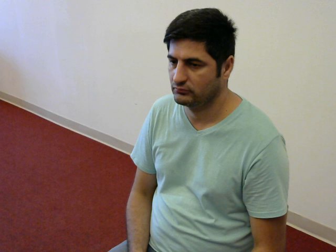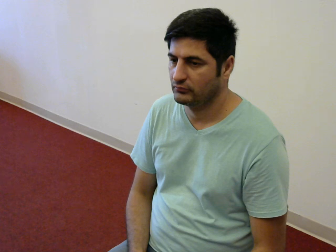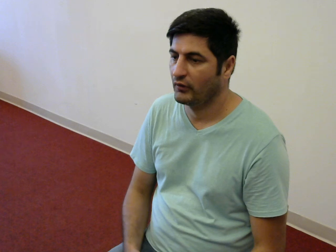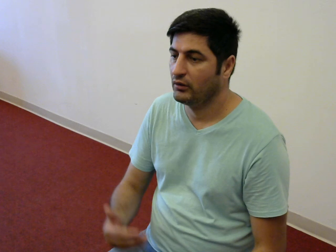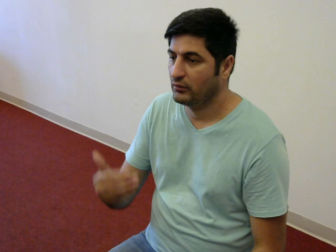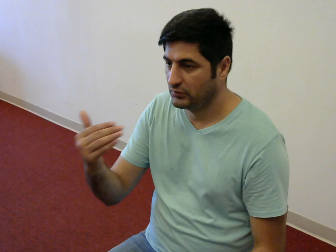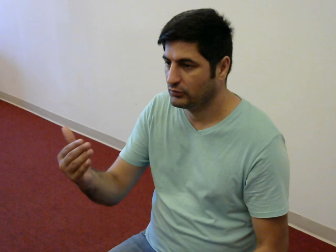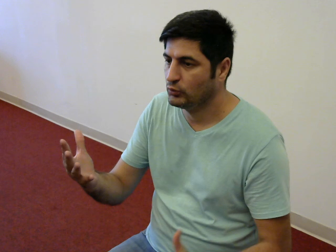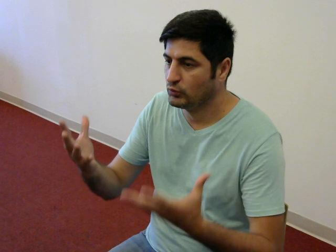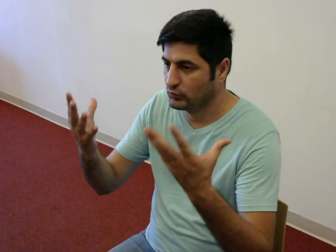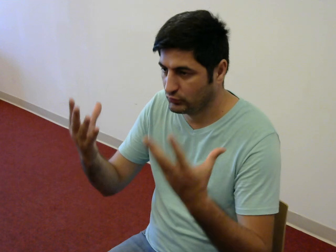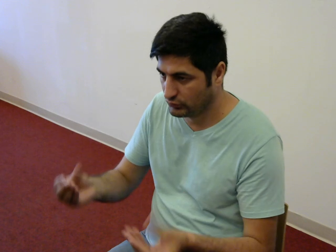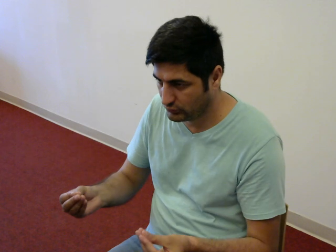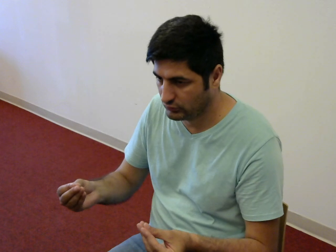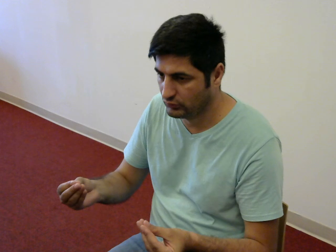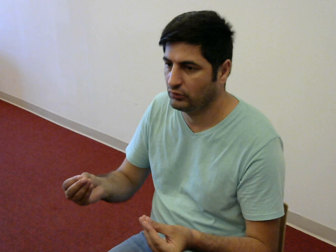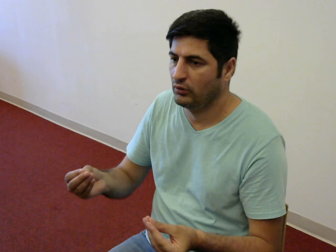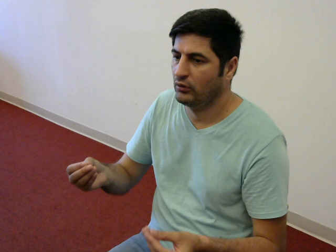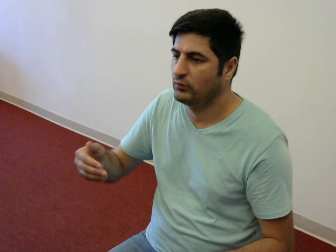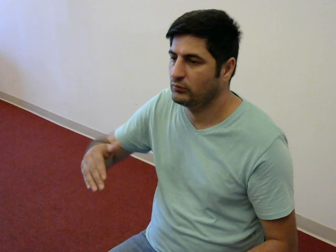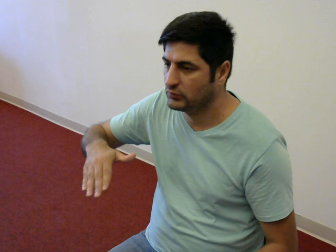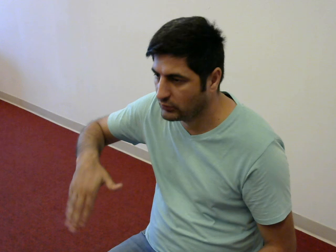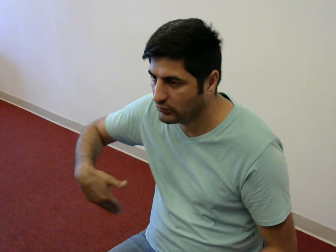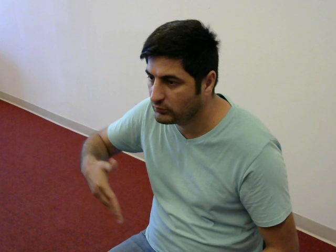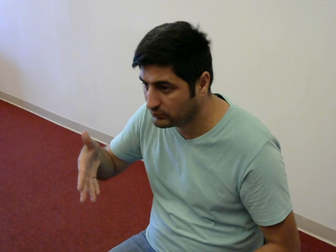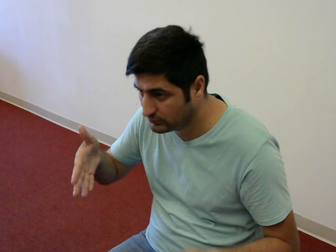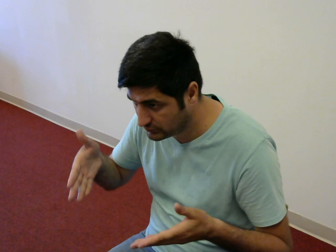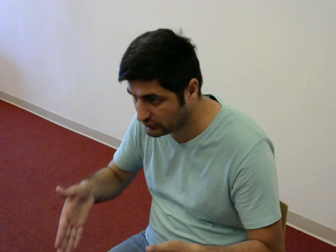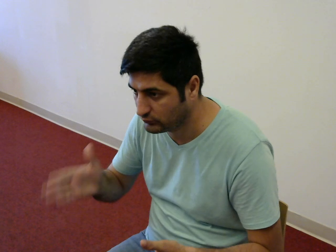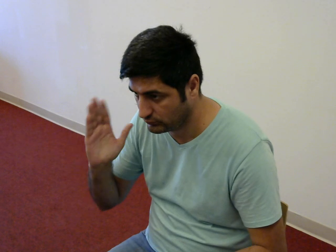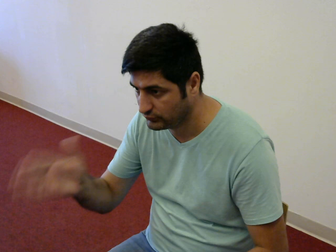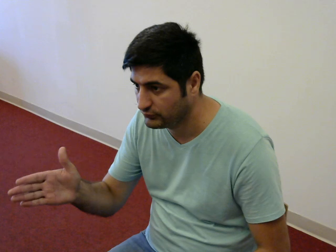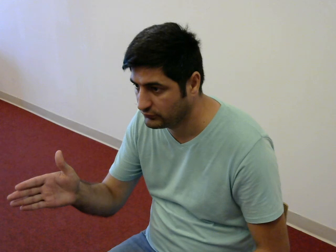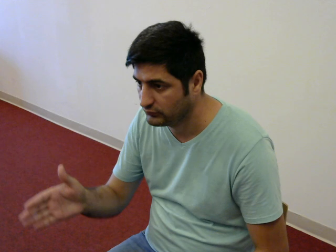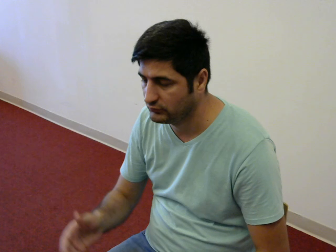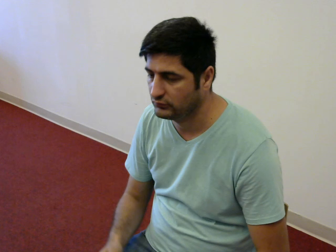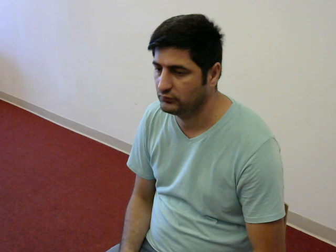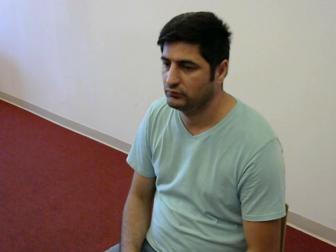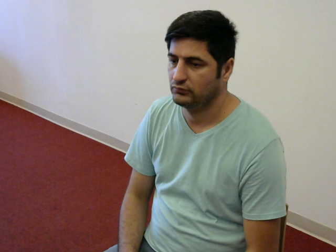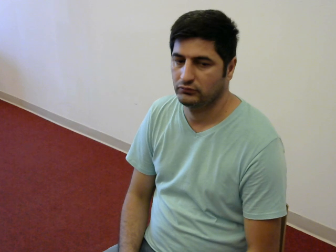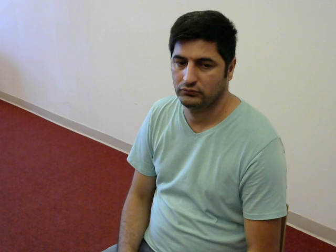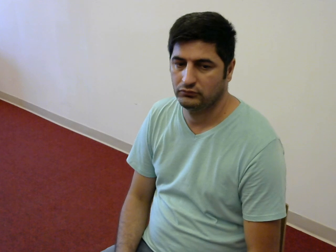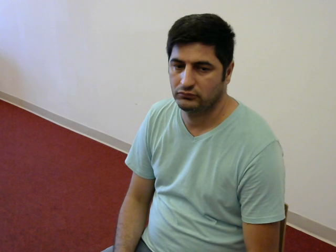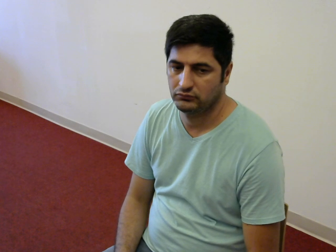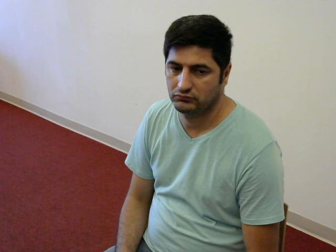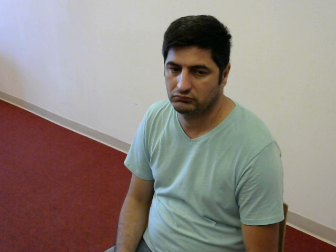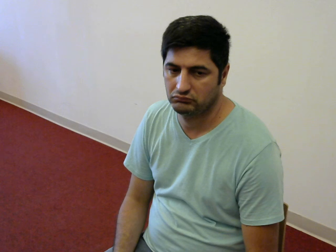Siz günortadan sonra burda olacaqsınızmı?